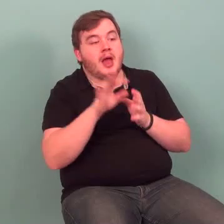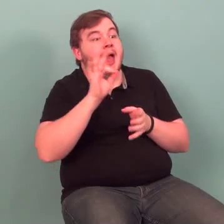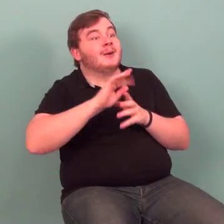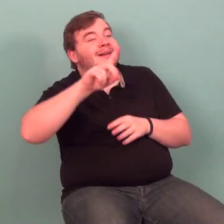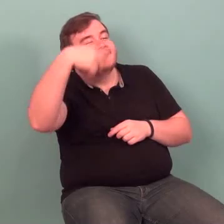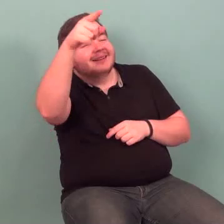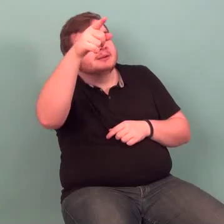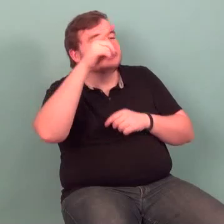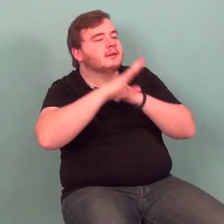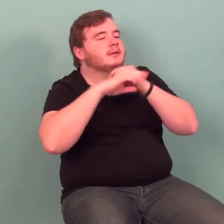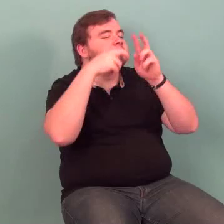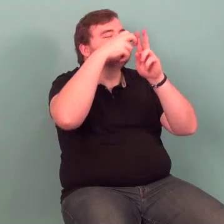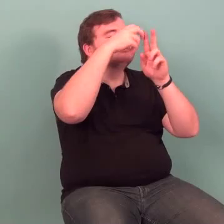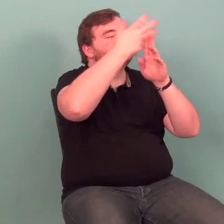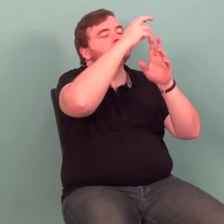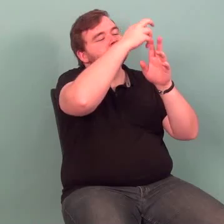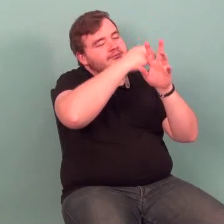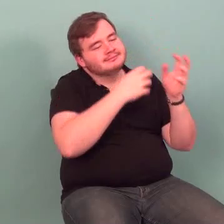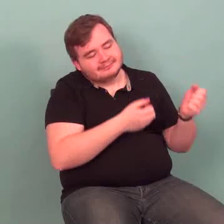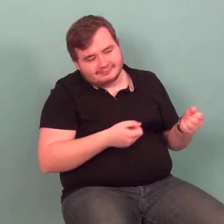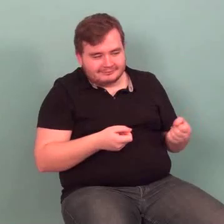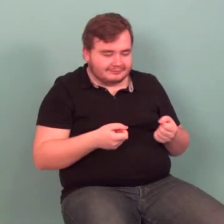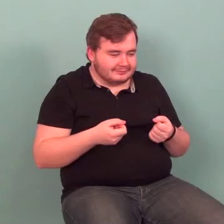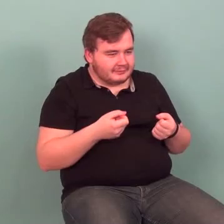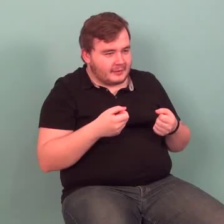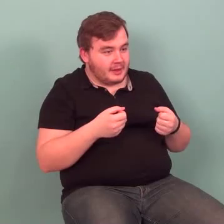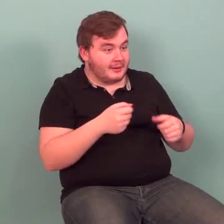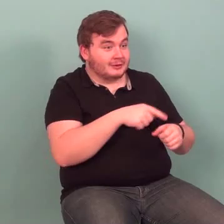W oddali mężczyzna schodzi z drzewa i znosi gruszki.